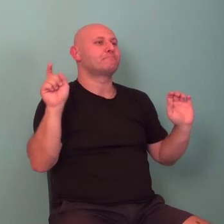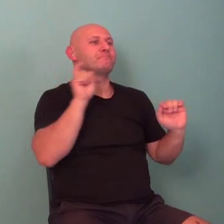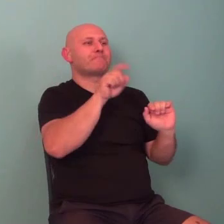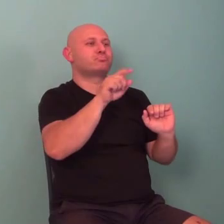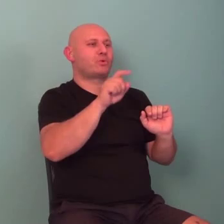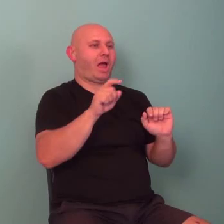Papuga.